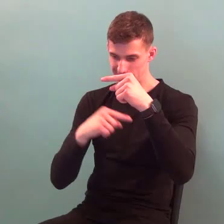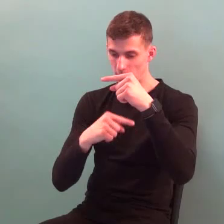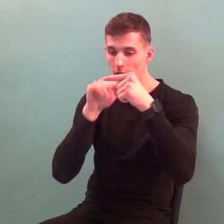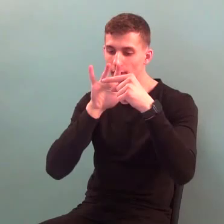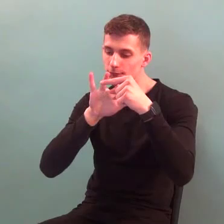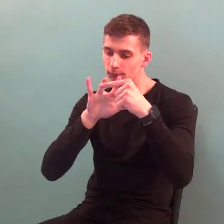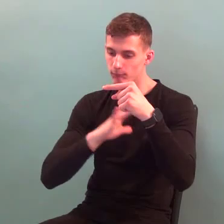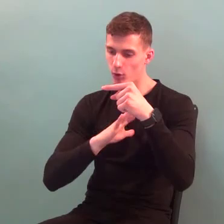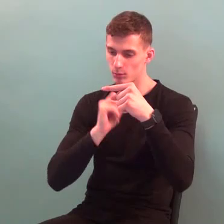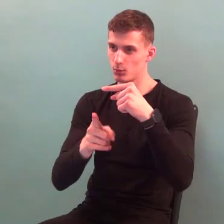Ale w środku masz wolne.